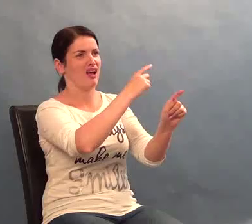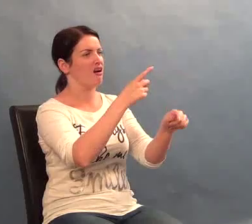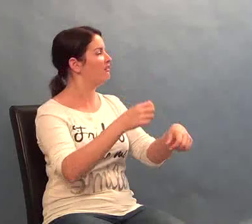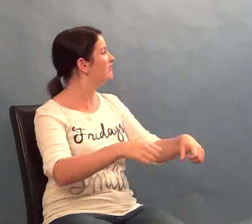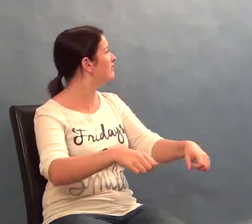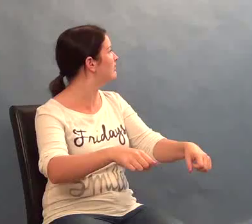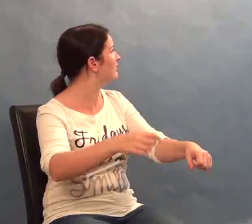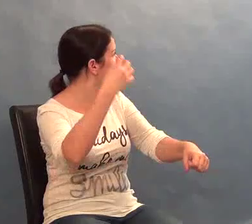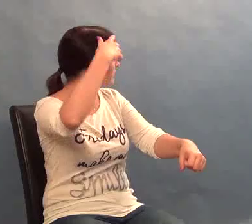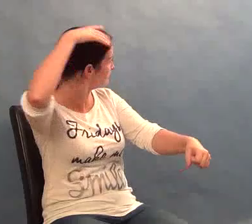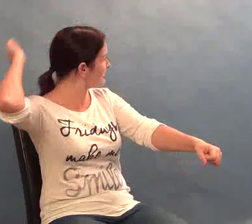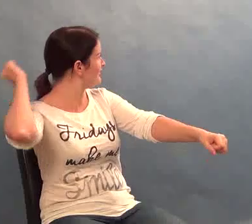Chłopiec odwraca głowę za dziewczyną, kapelusz spada mu z głowy.